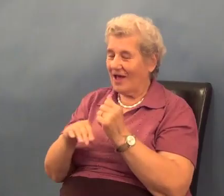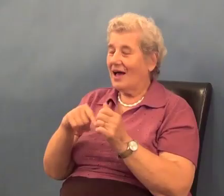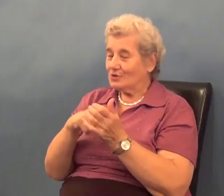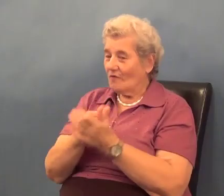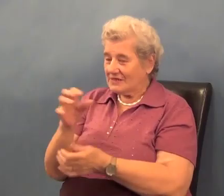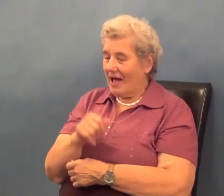I znowu zrywa.